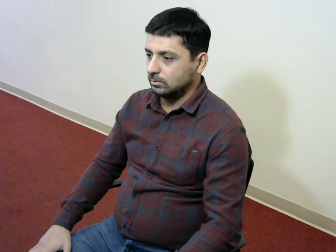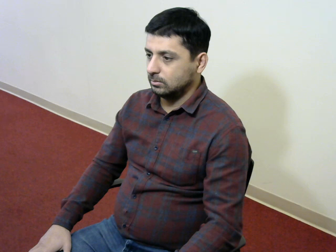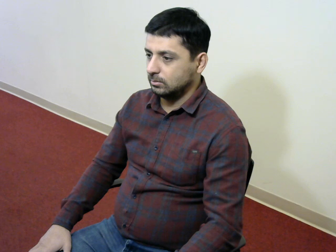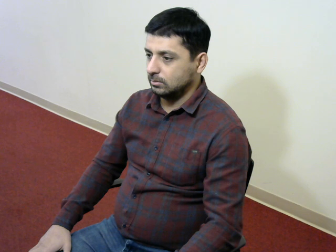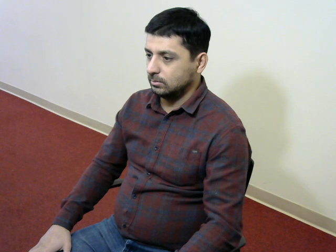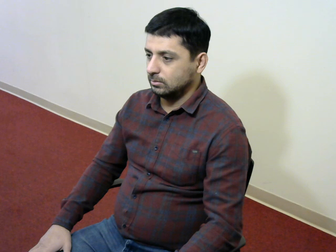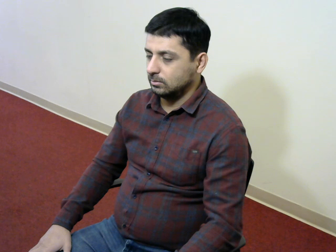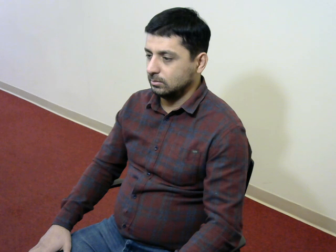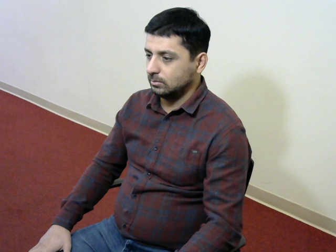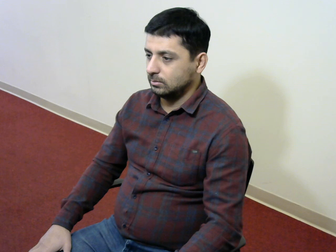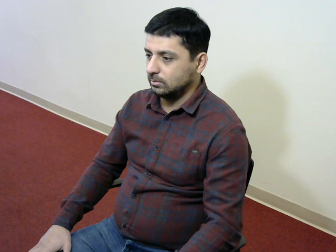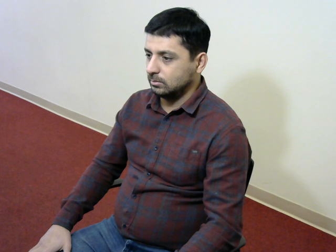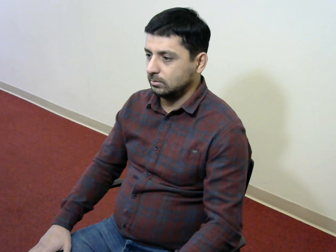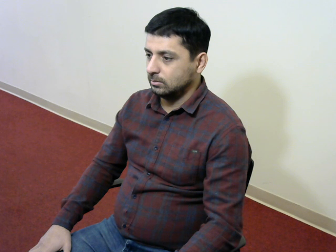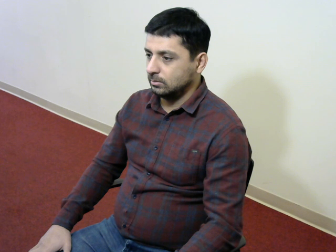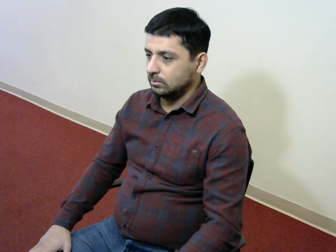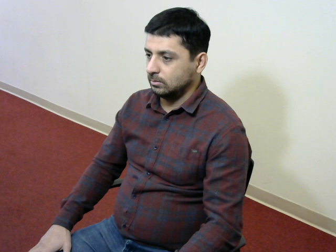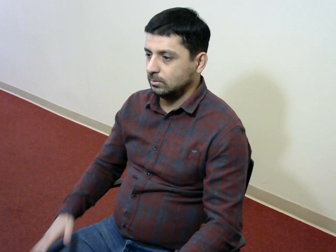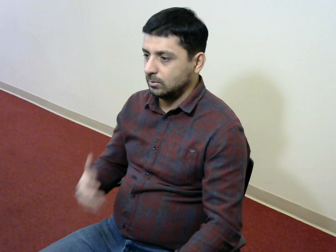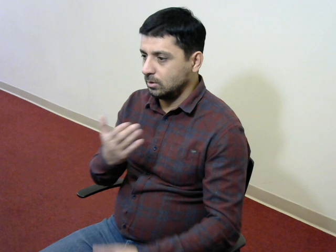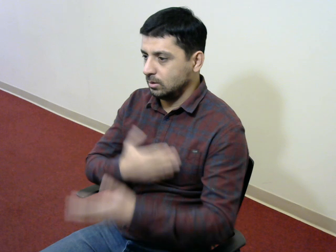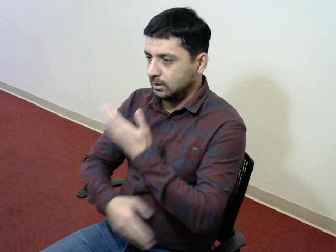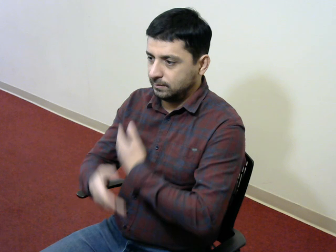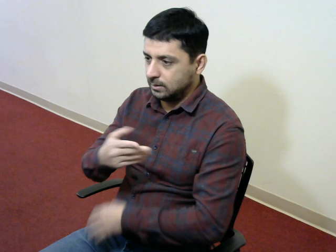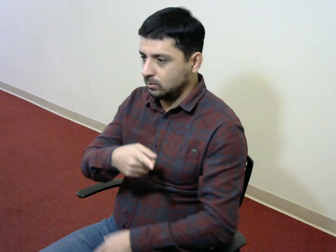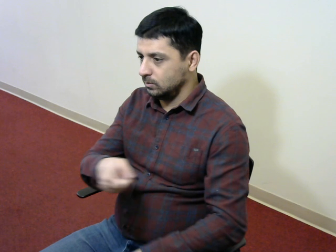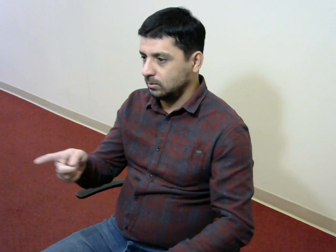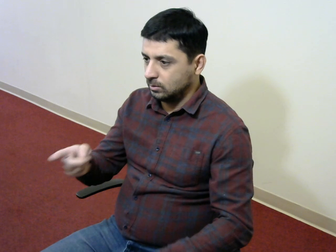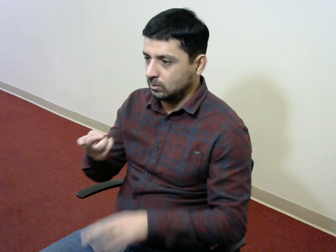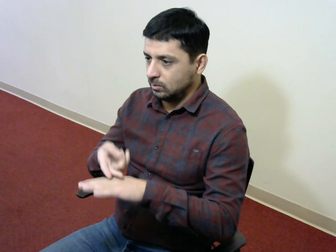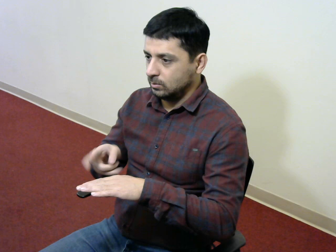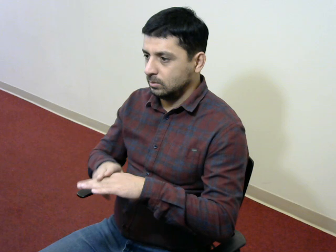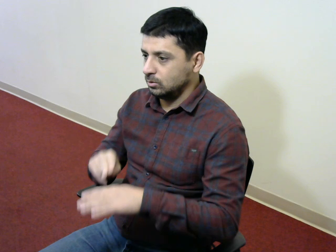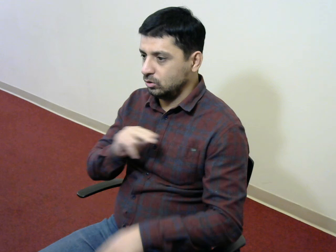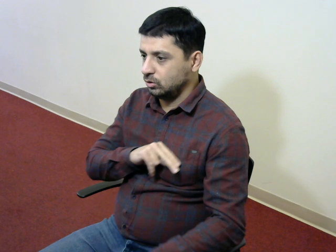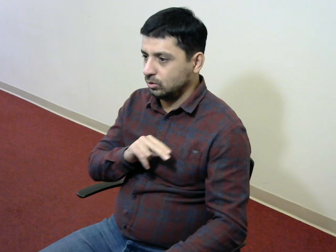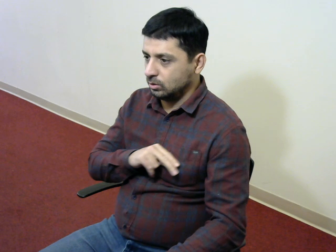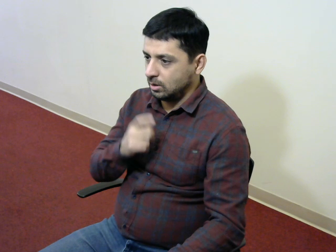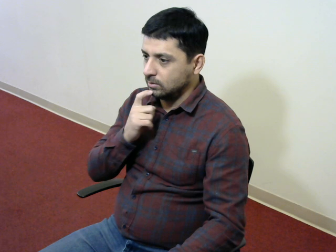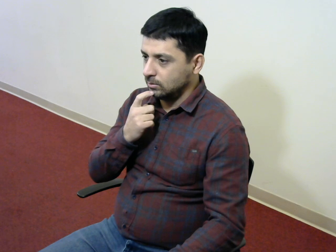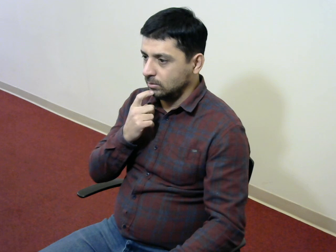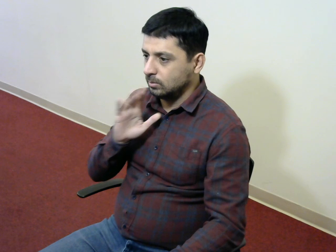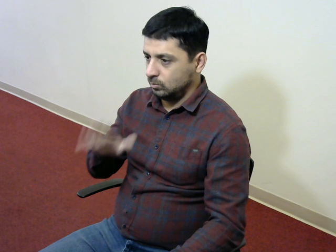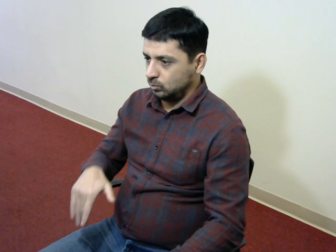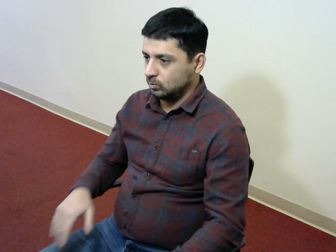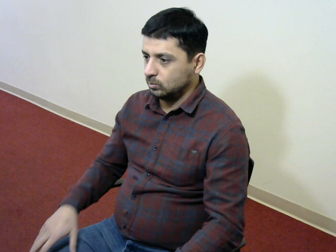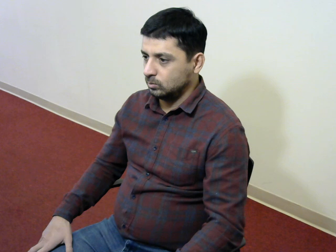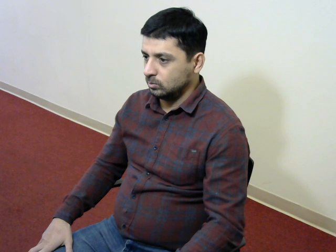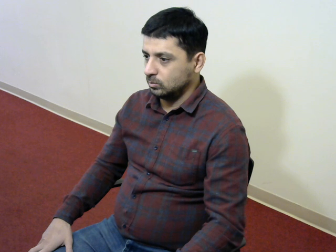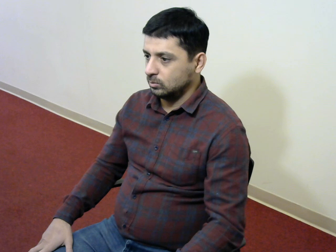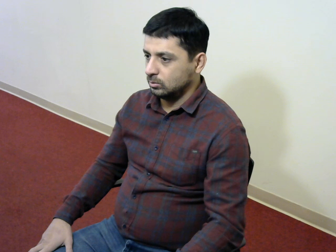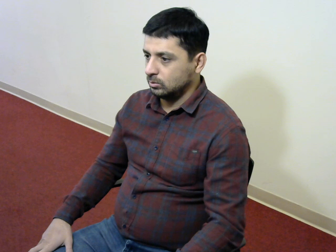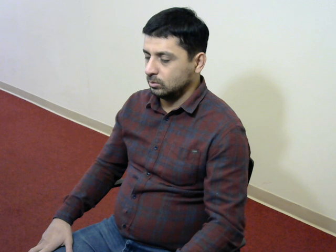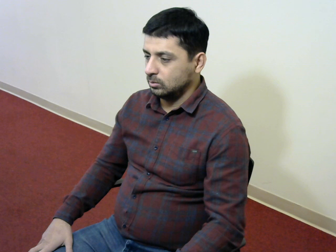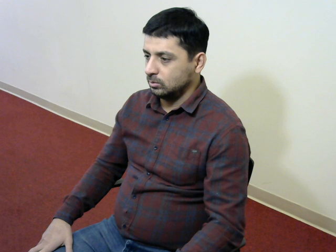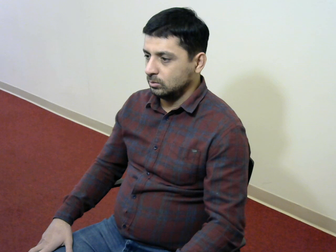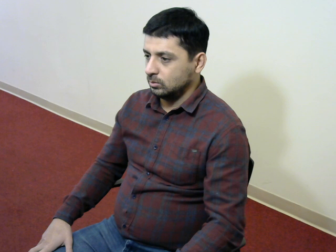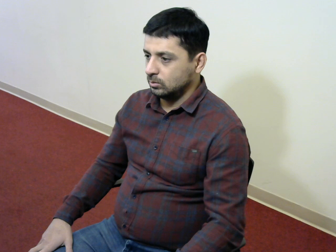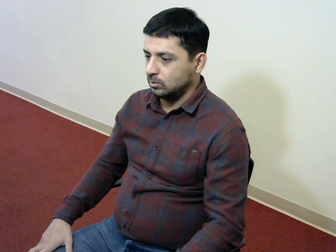Əlilliyi olanlar üçün iş çətin olur